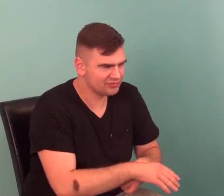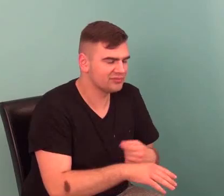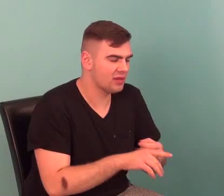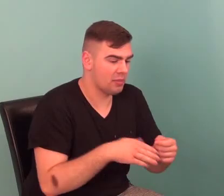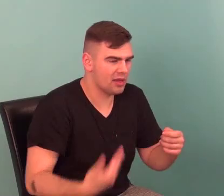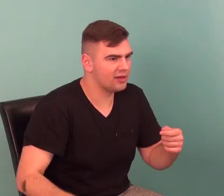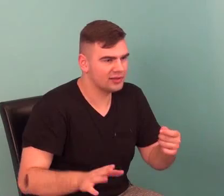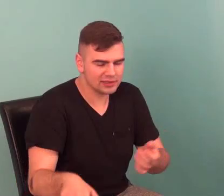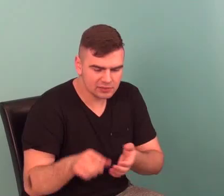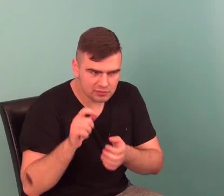Ale to spada, podnosi to, sprawdza.